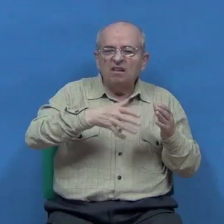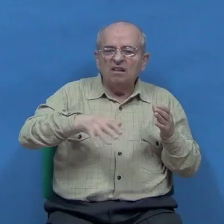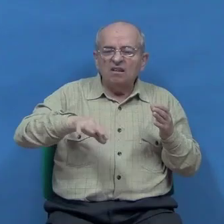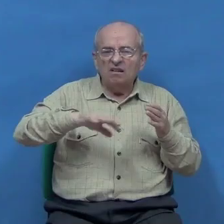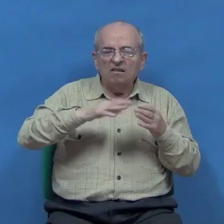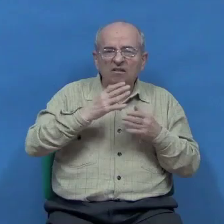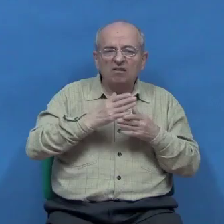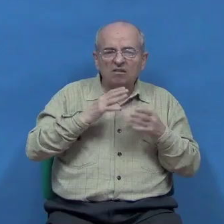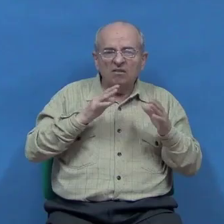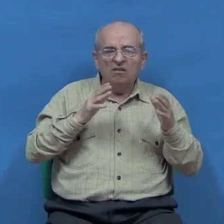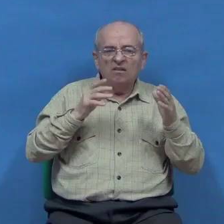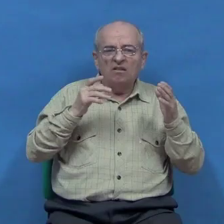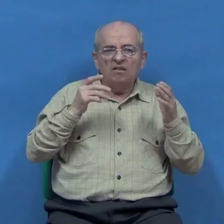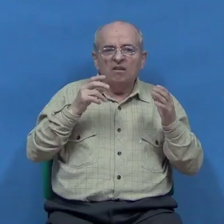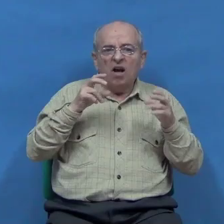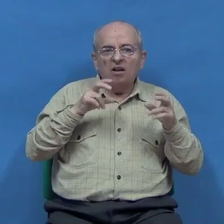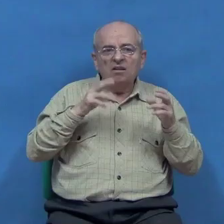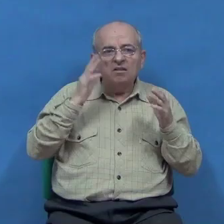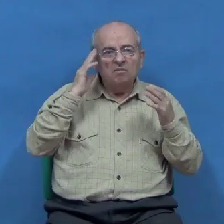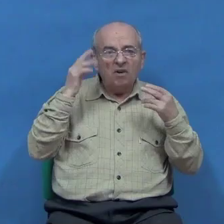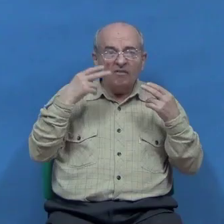Potem wrócili do hotelu, zmęczeni gadali.